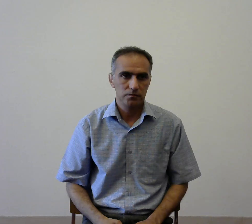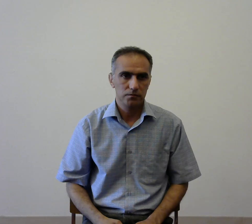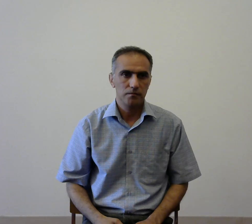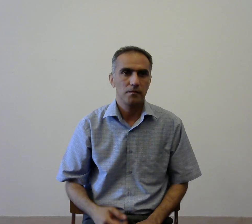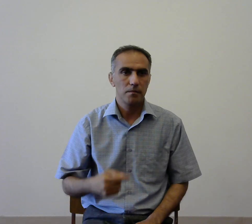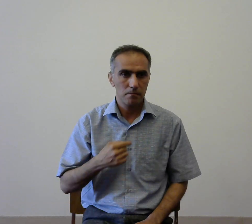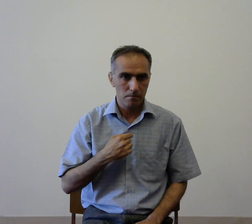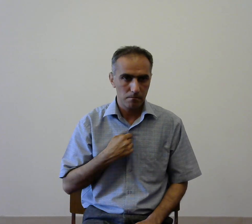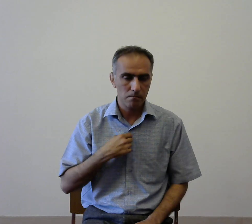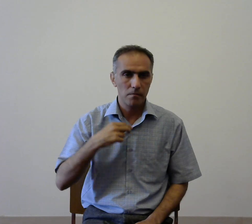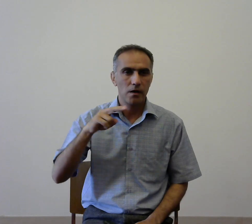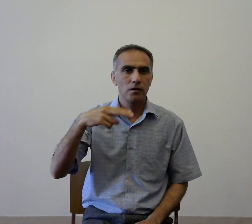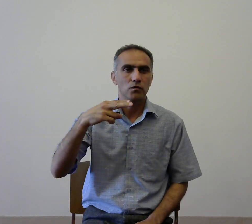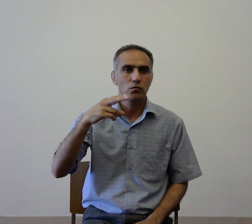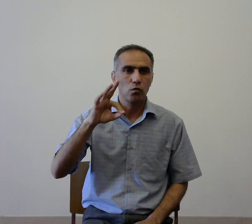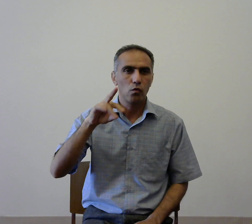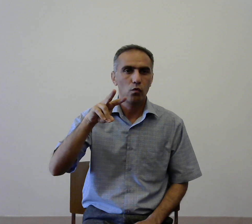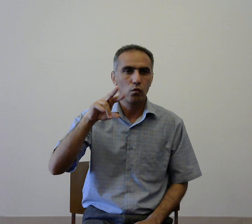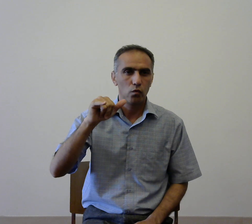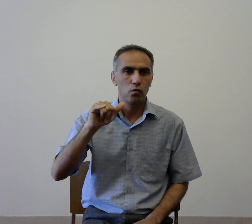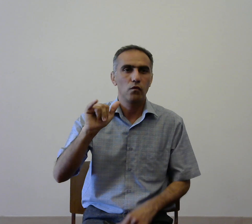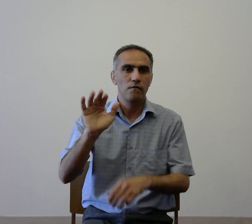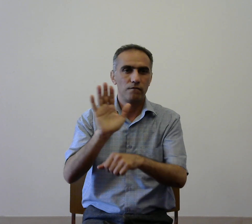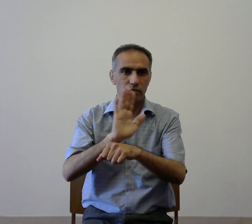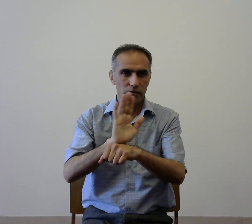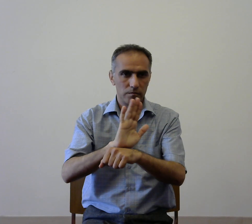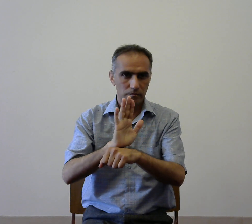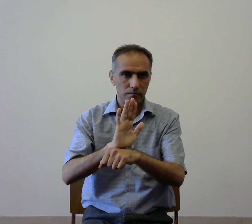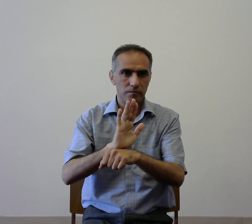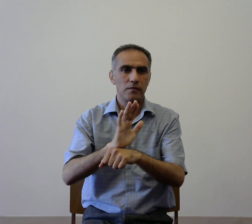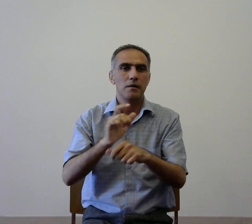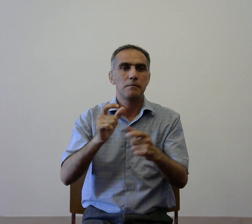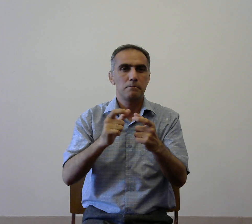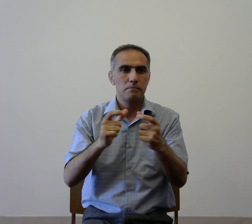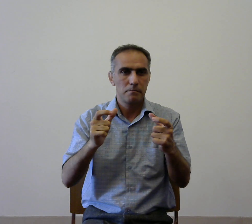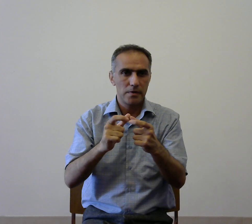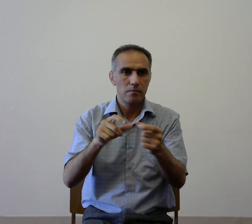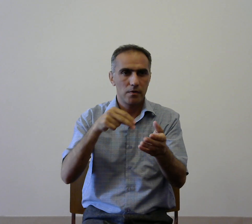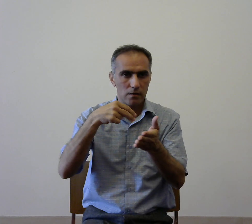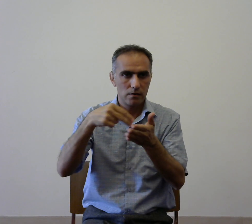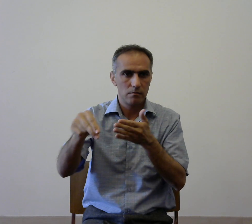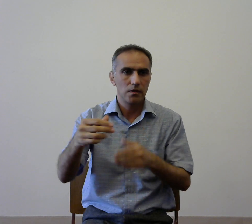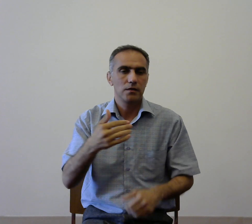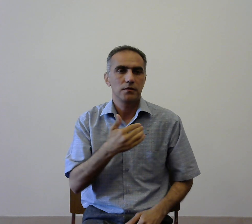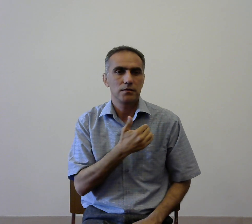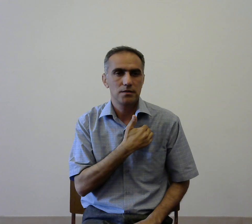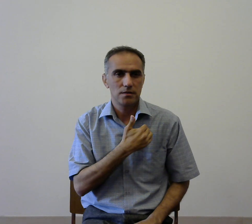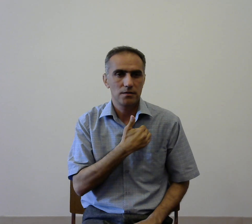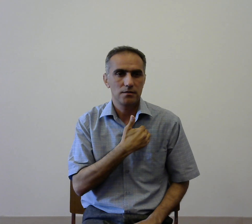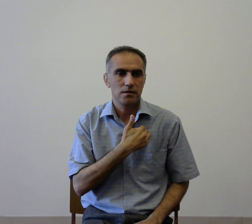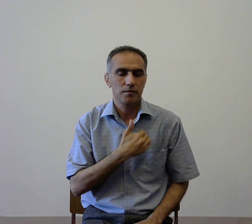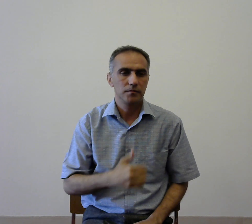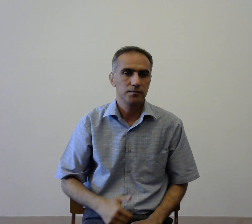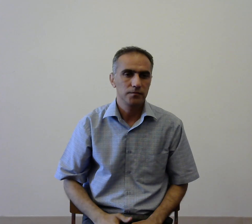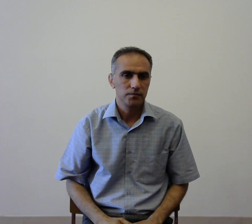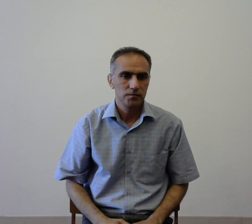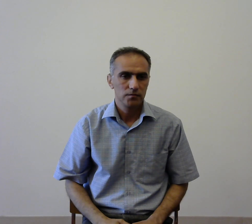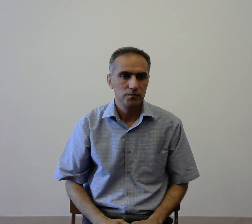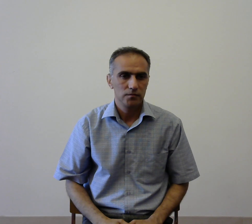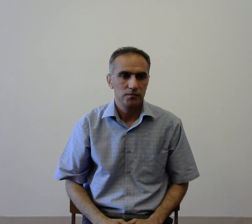Mən "Dolu" filminə bilet almaq istəyirəm